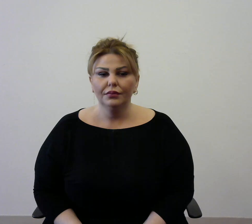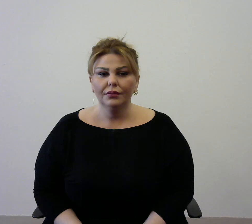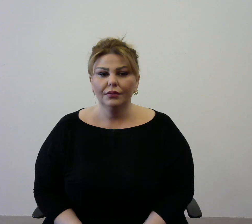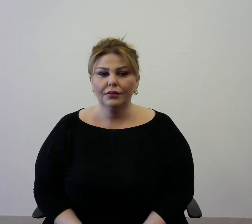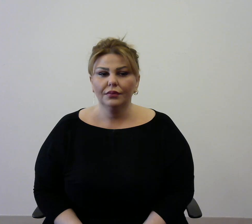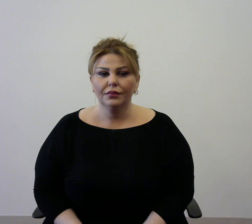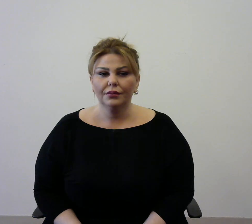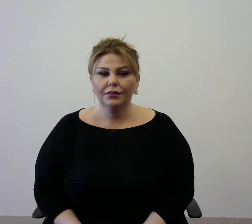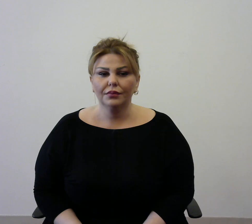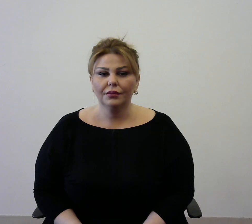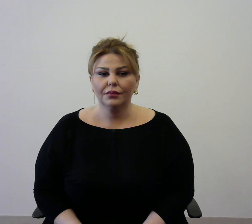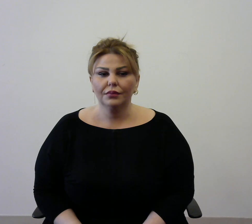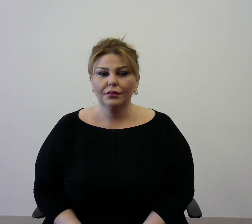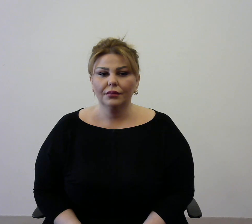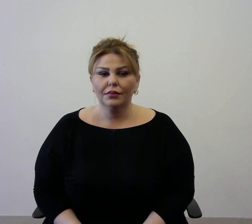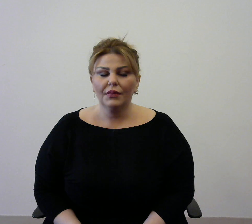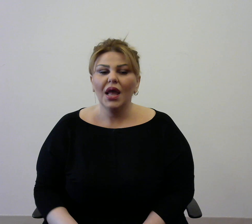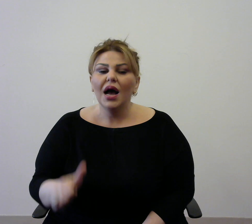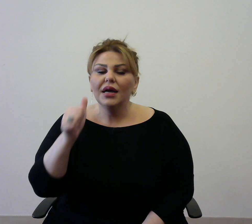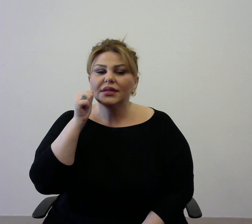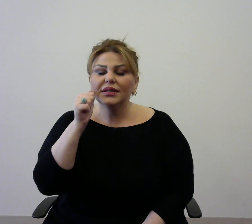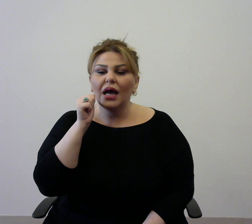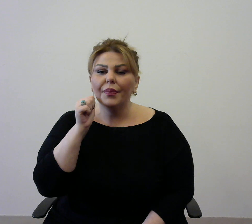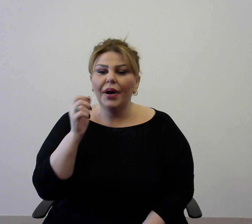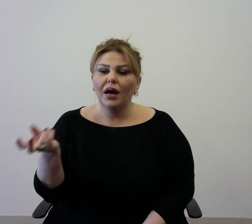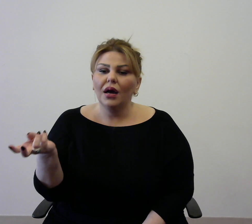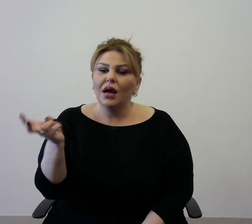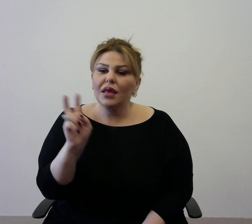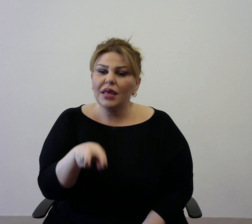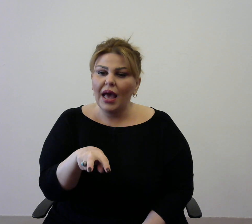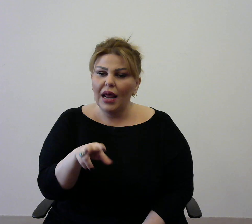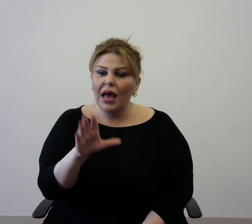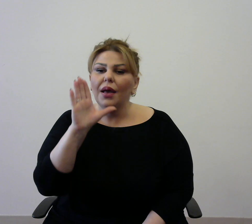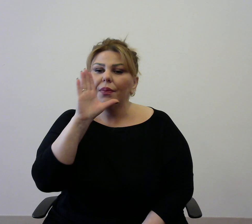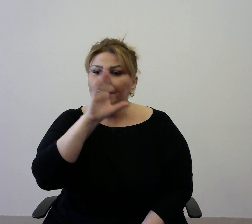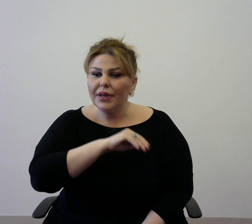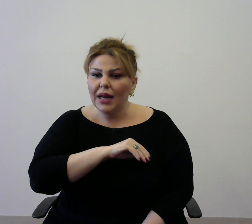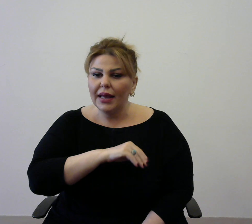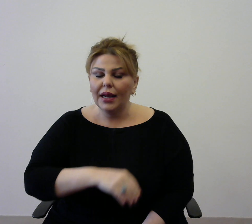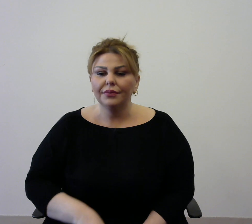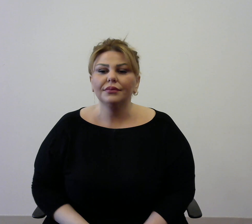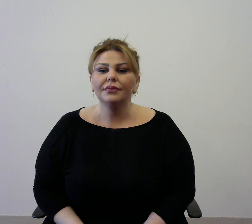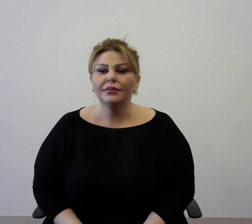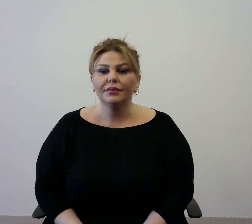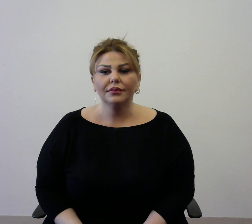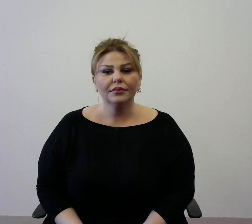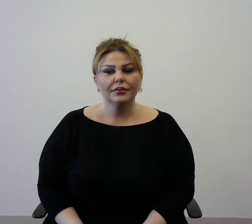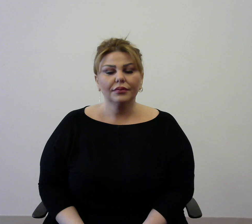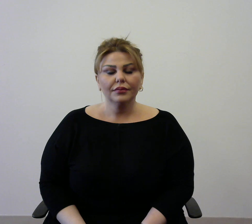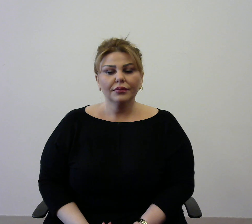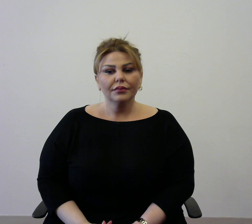Sabah gələ bilərəmmi?